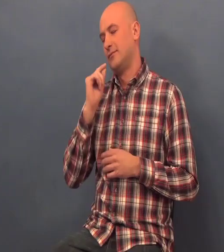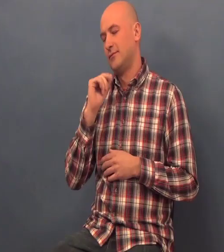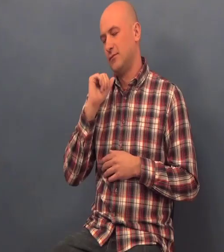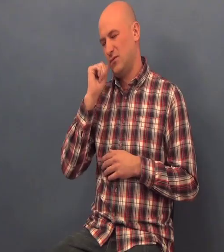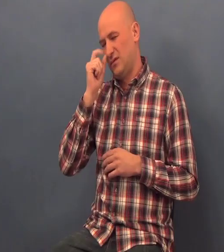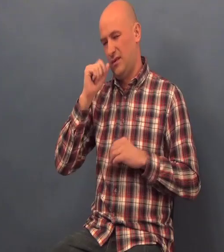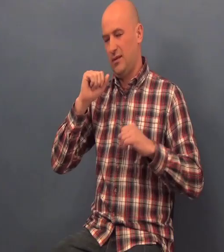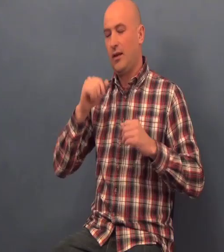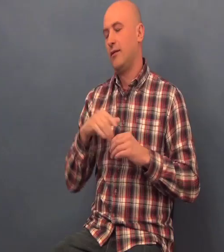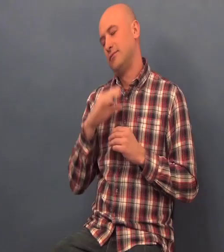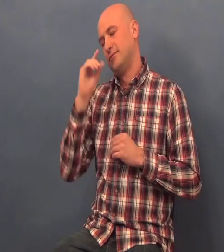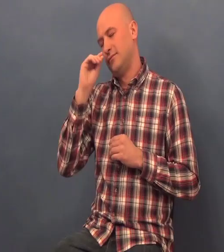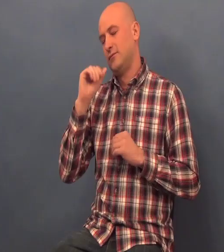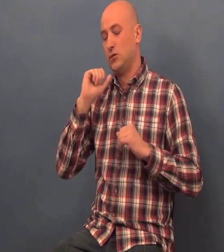Nadchodzi ranek.